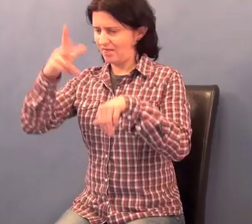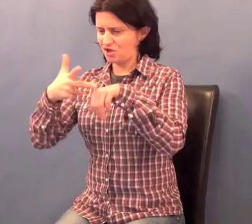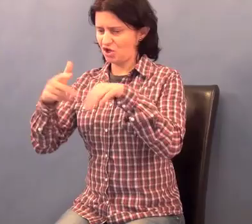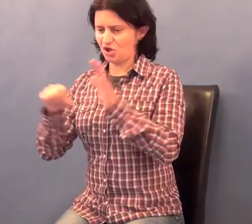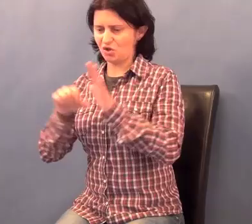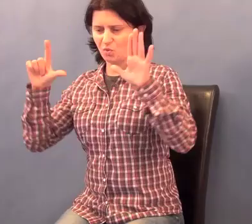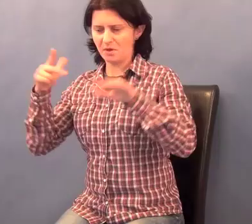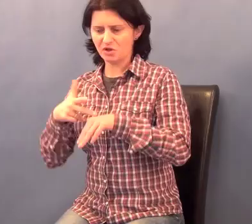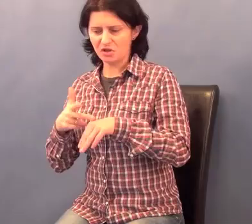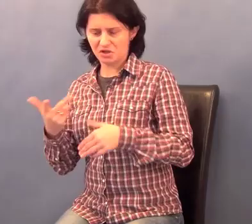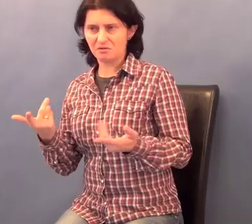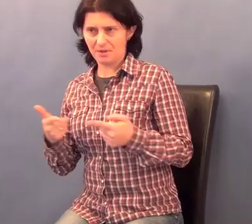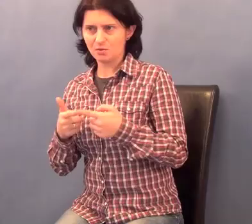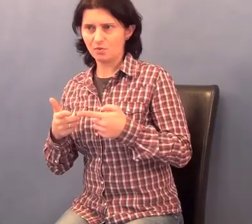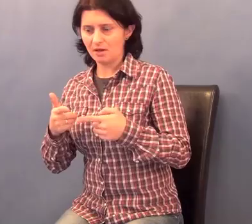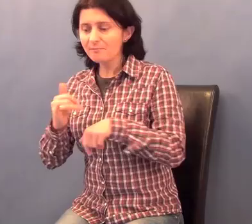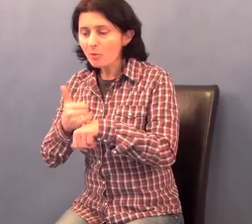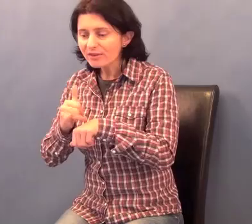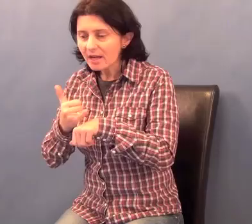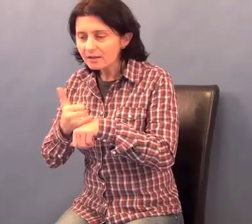Od czwartej trzydzieści do siódmej trzydzieści pasuje?